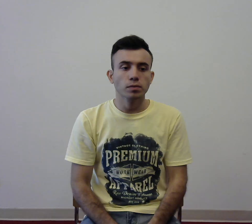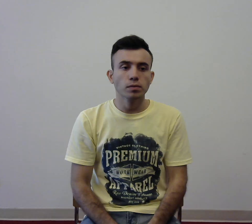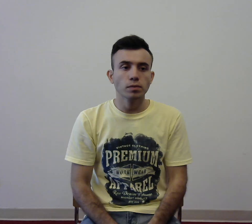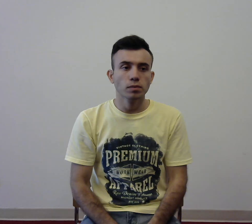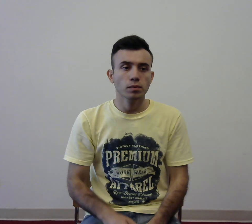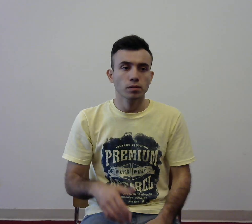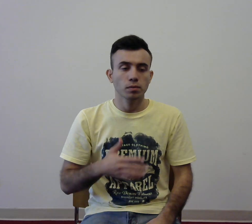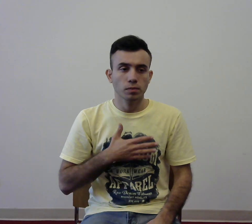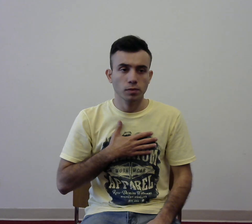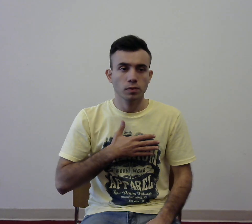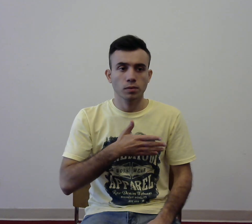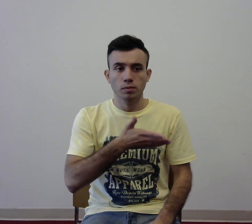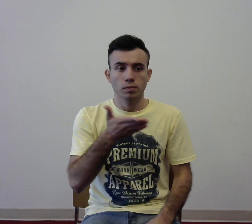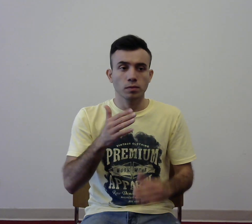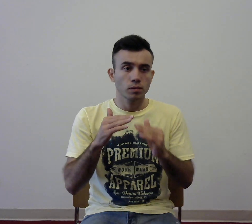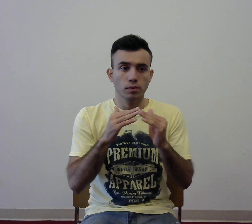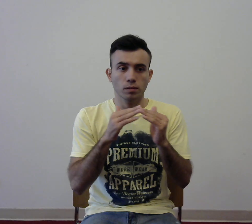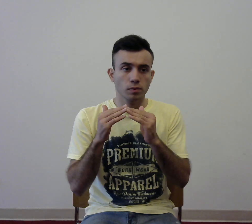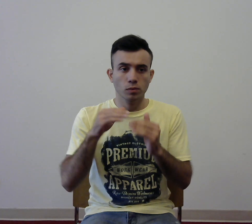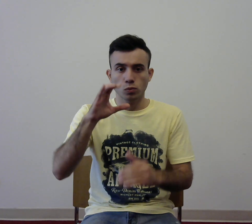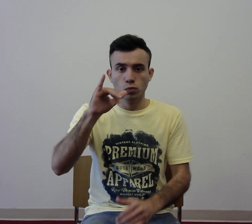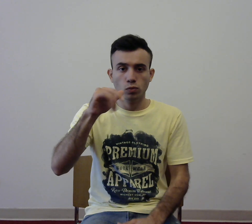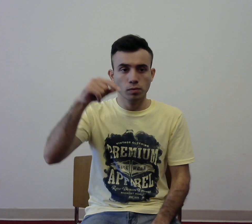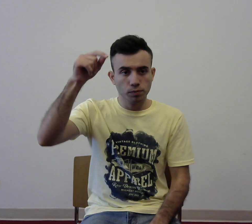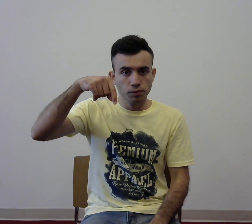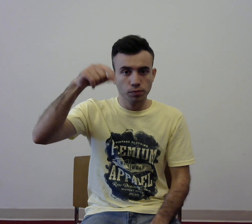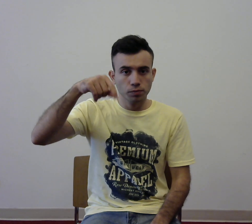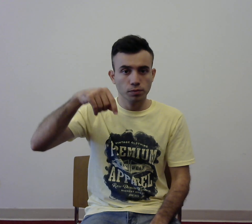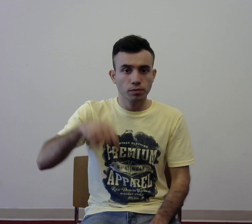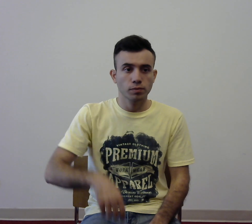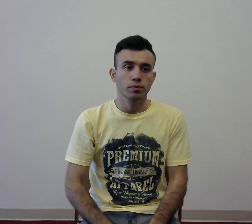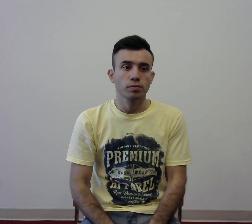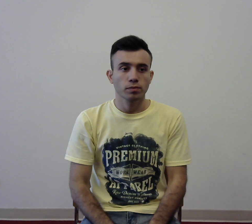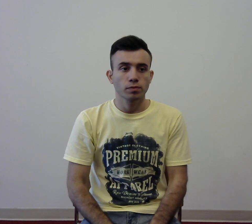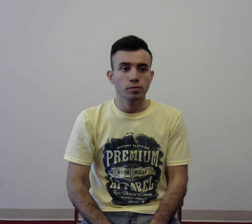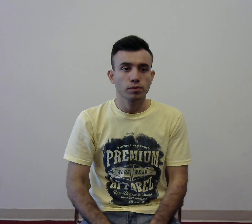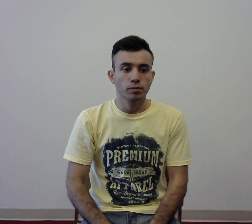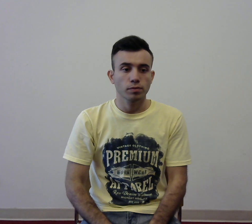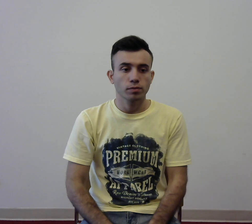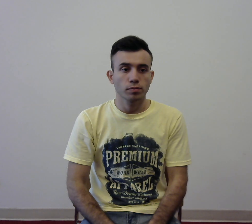Bizə qonşudan su damır